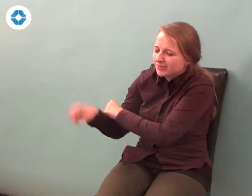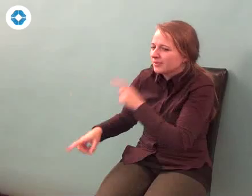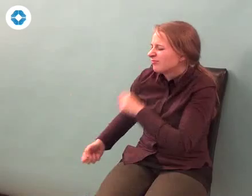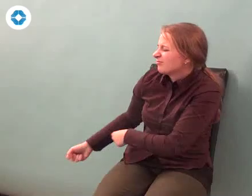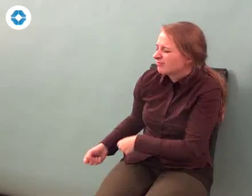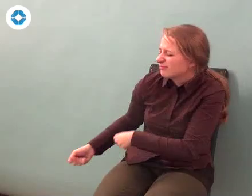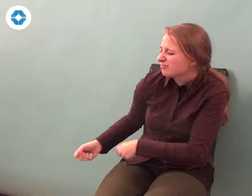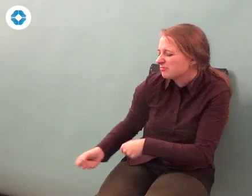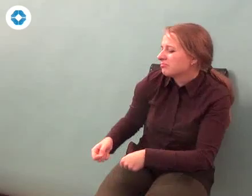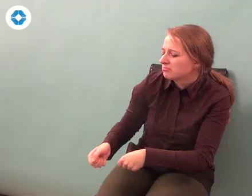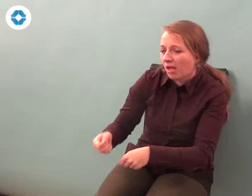Mężczyzna ciągnie ją dalej.